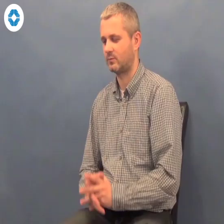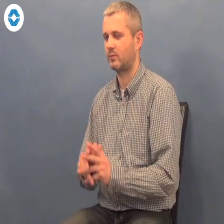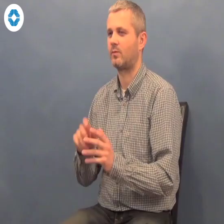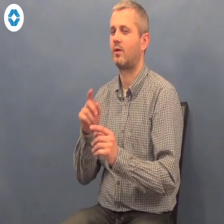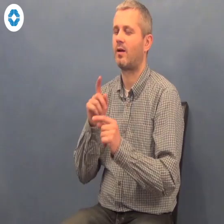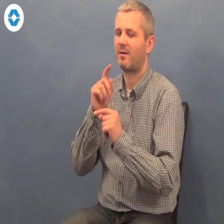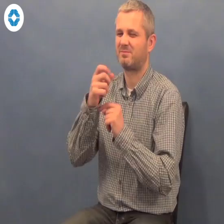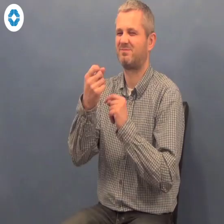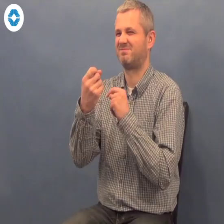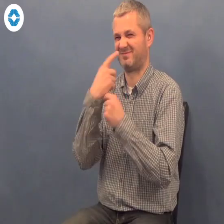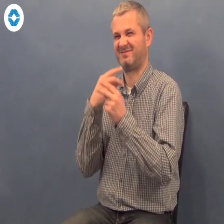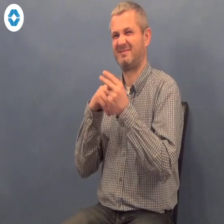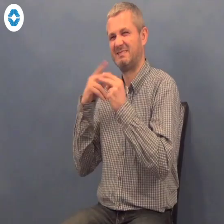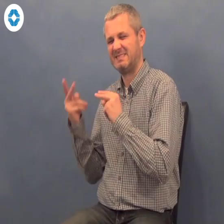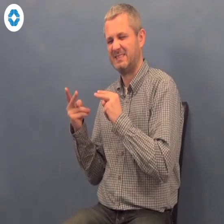Rzucono koszem i kot upada.